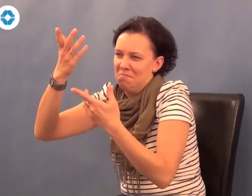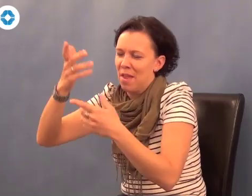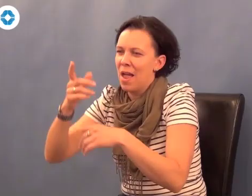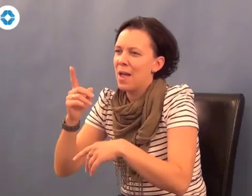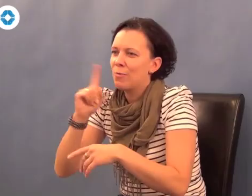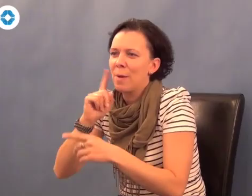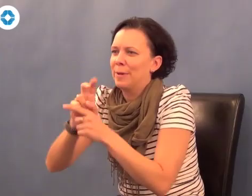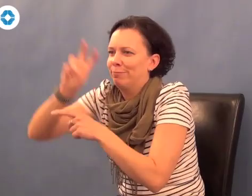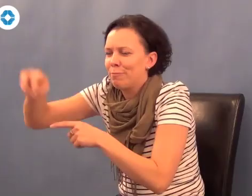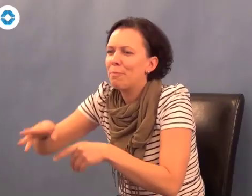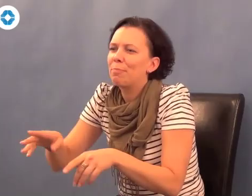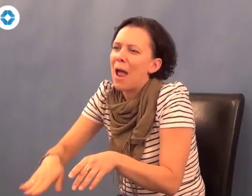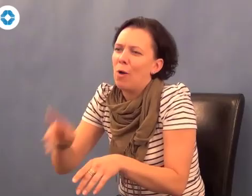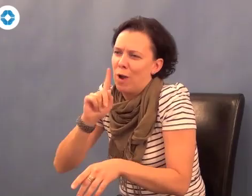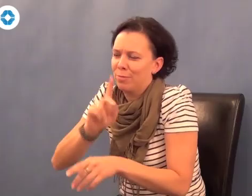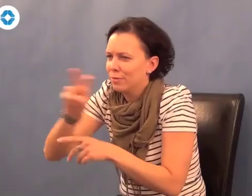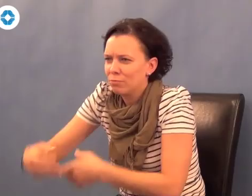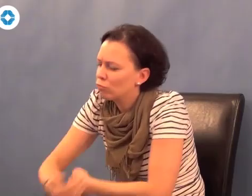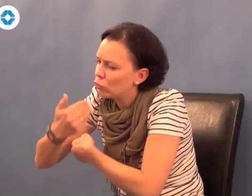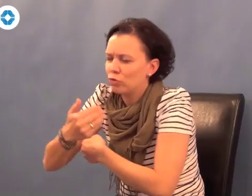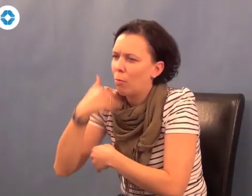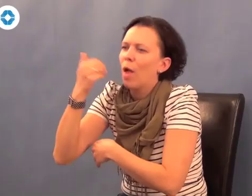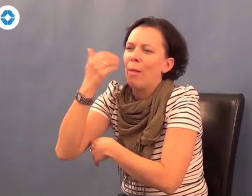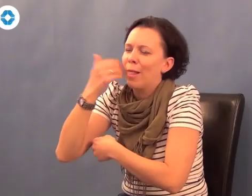Chłopak wyskakuje, mały chłopiec wyskakuje, bierze go na ręce, pies liże go po twarzy.